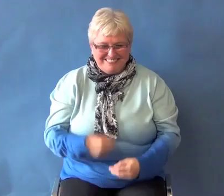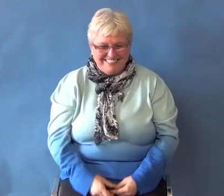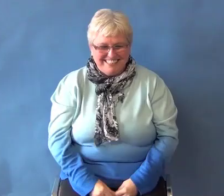Opowiedz.